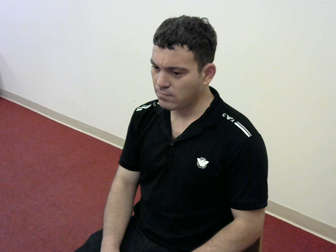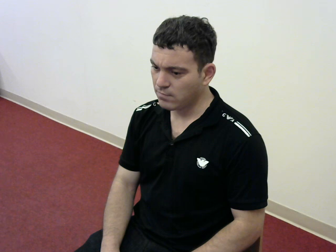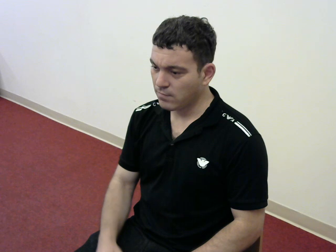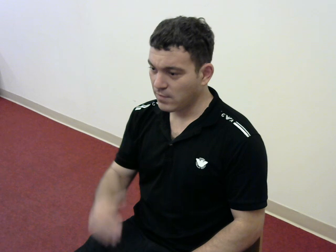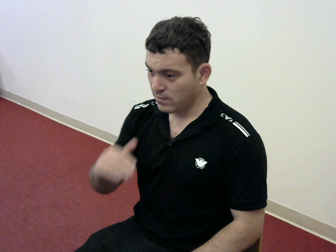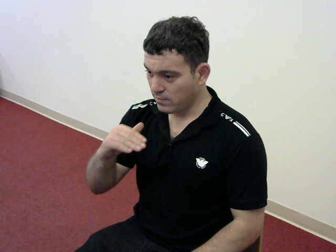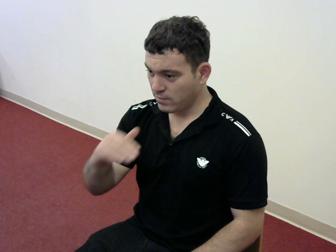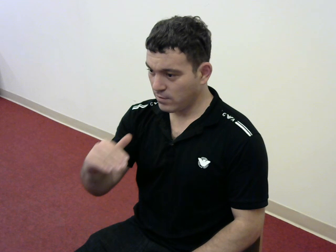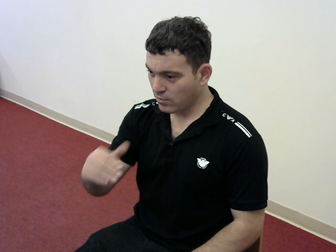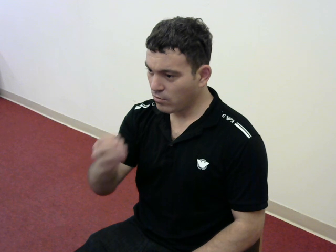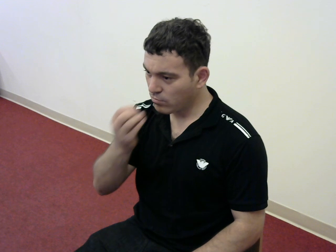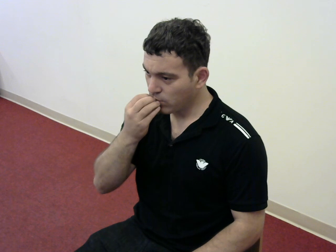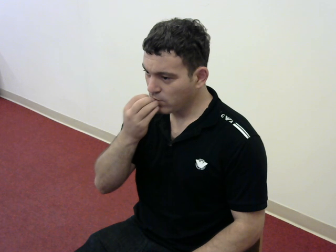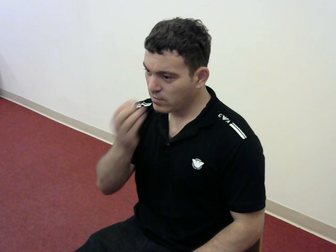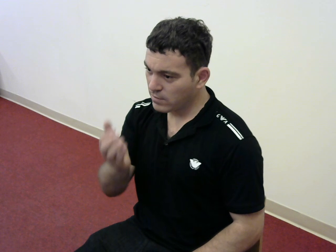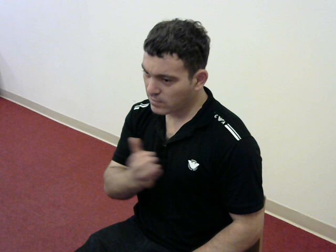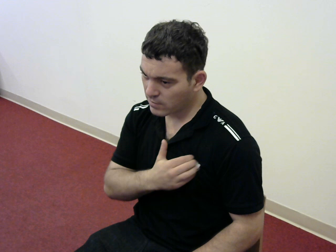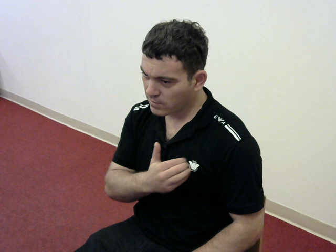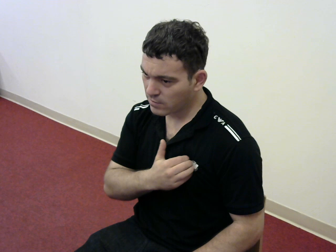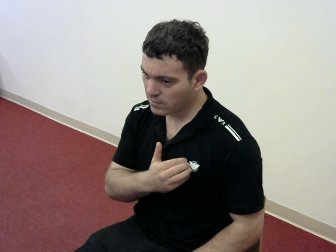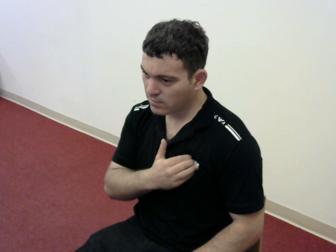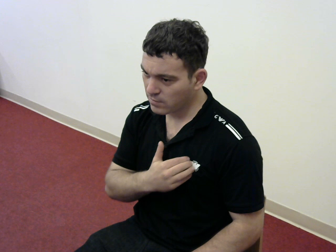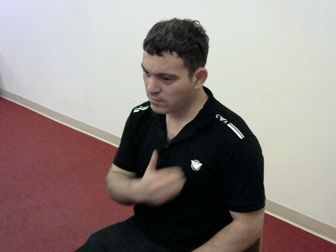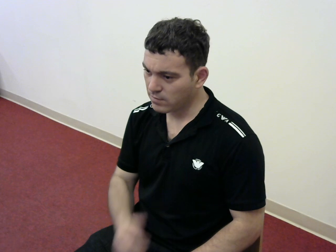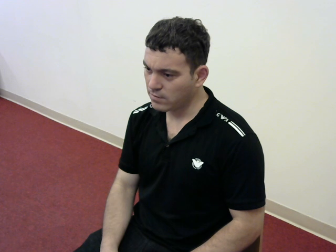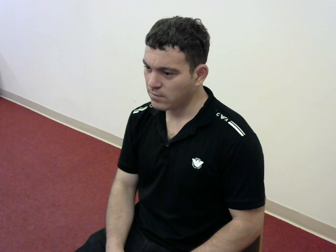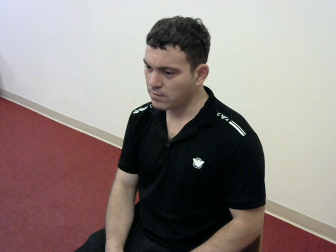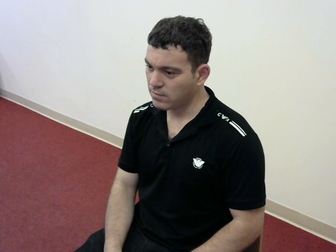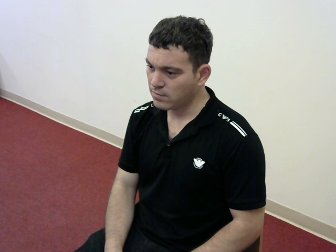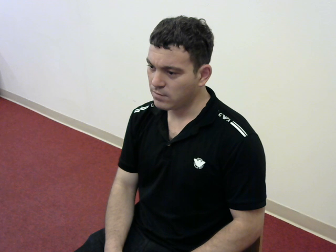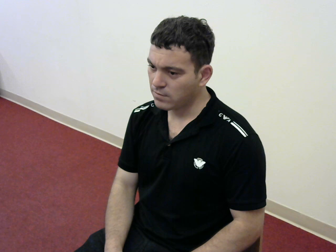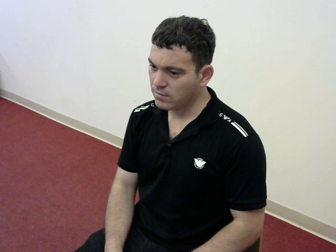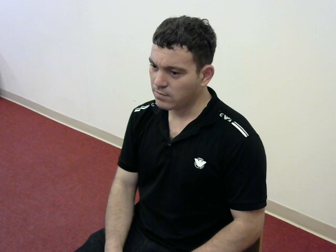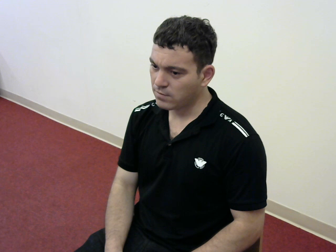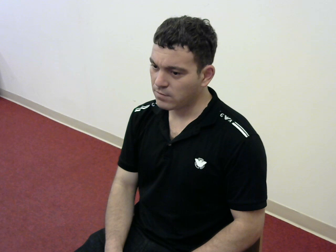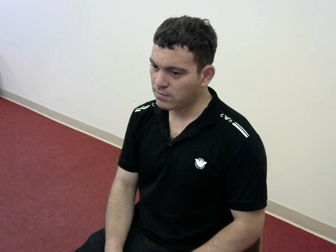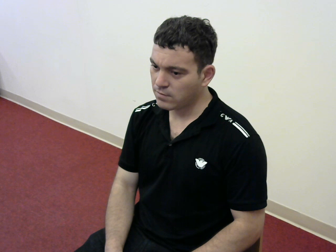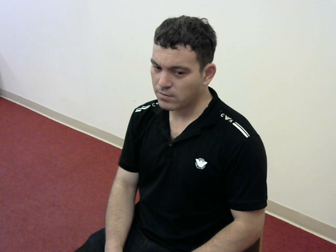Siz yemək istəyirsiniz?